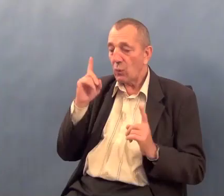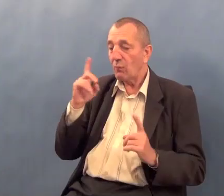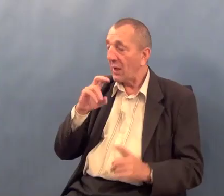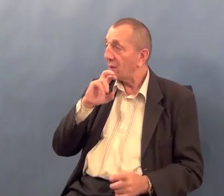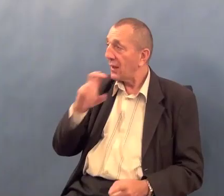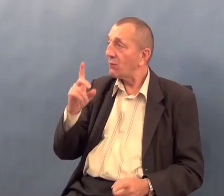Uwaga na tramwaj.